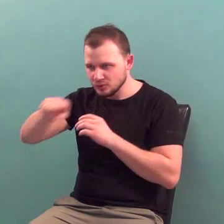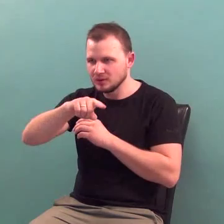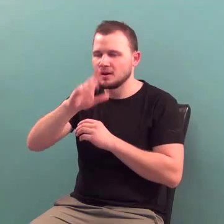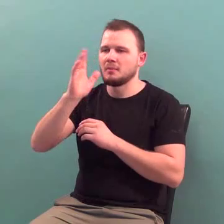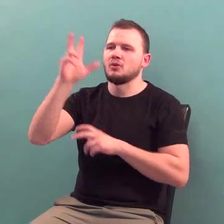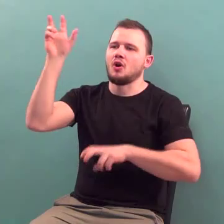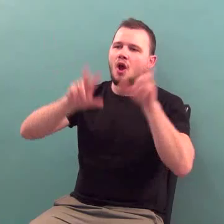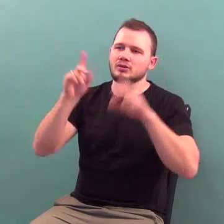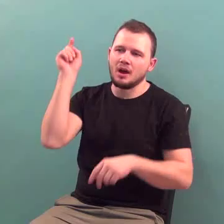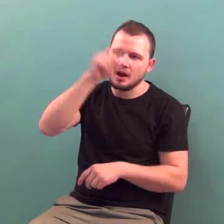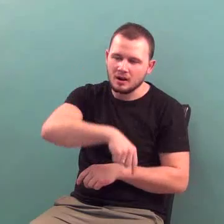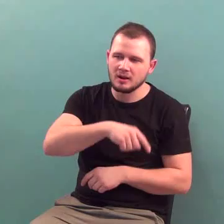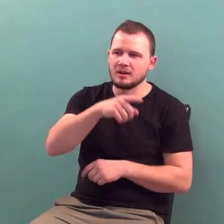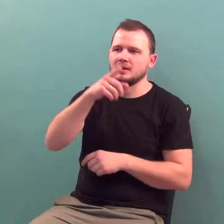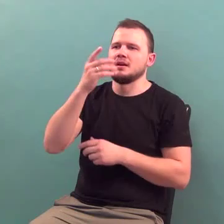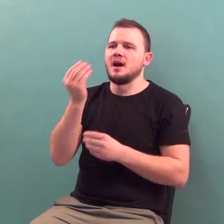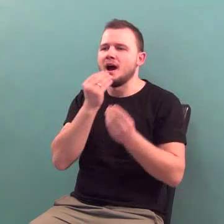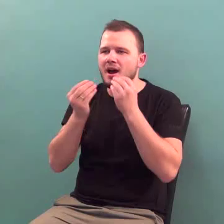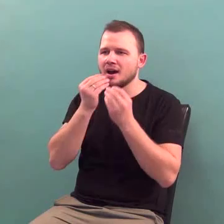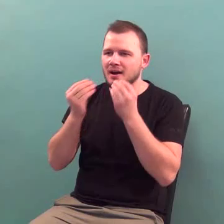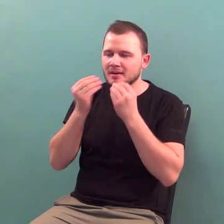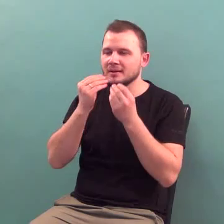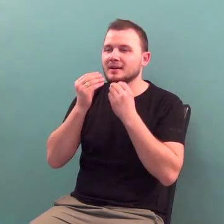Potem jadą do hotelu, jedzą.